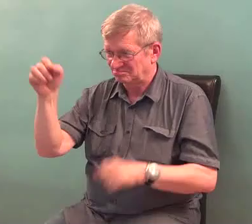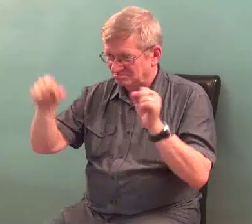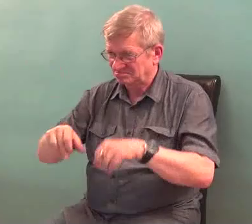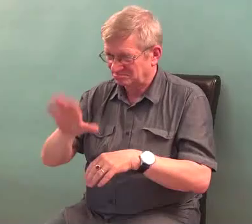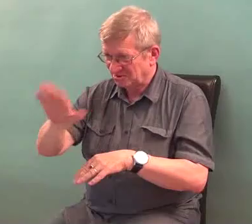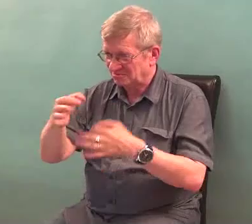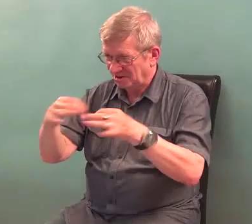Masz wolne?